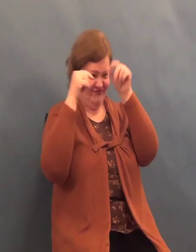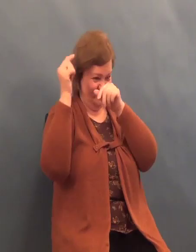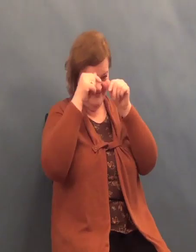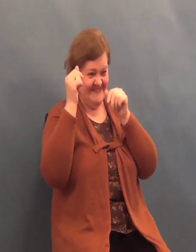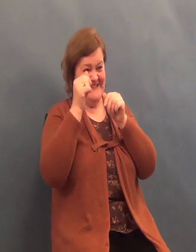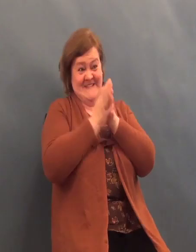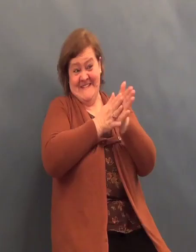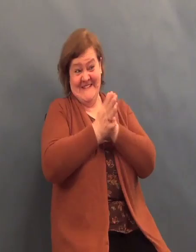Kot znowu się szykuje.